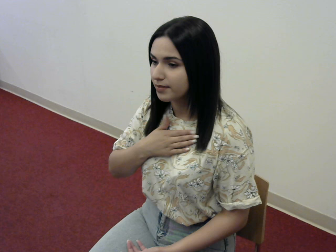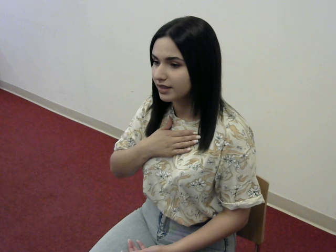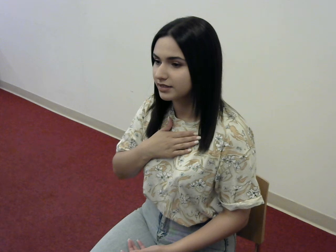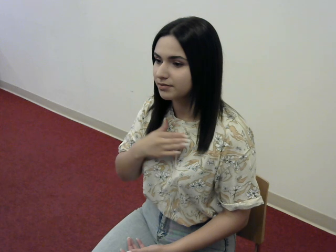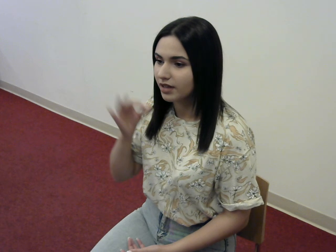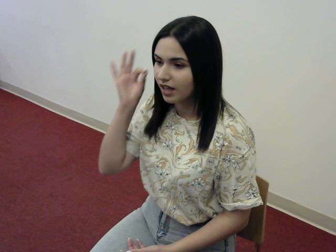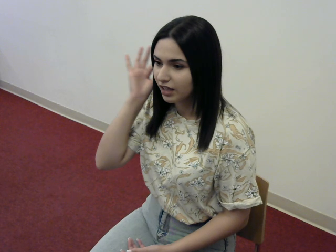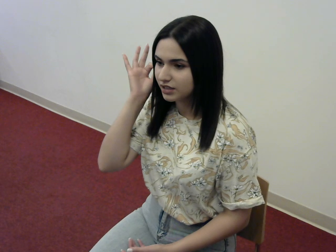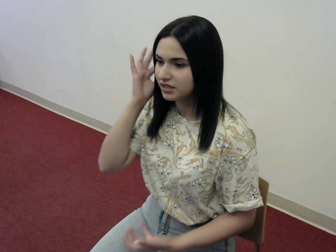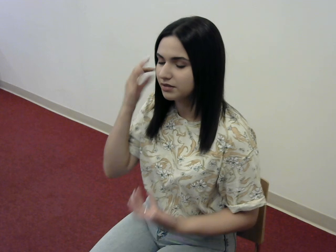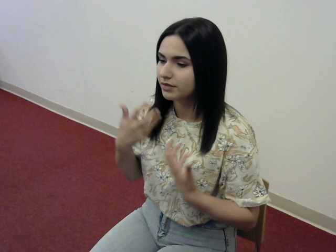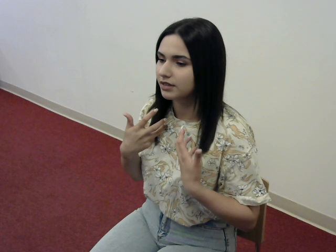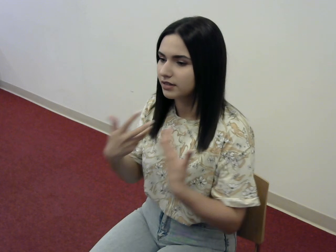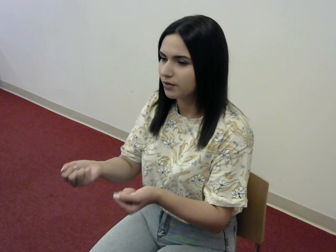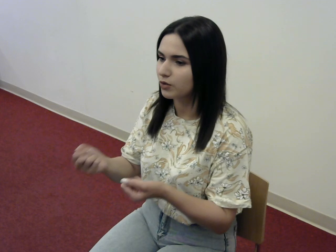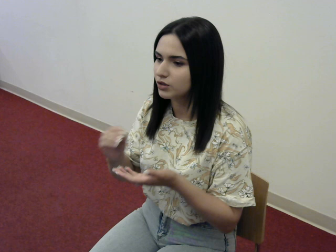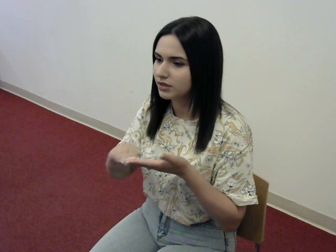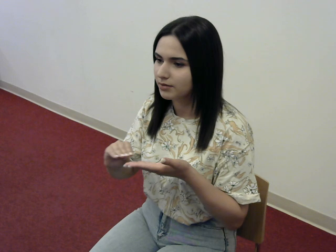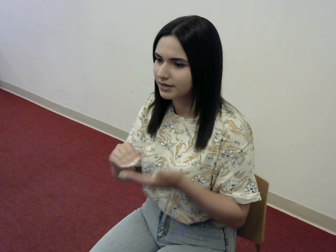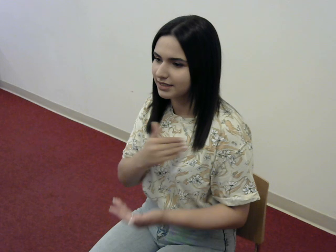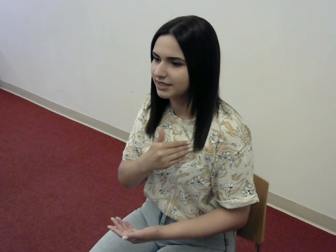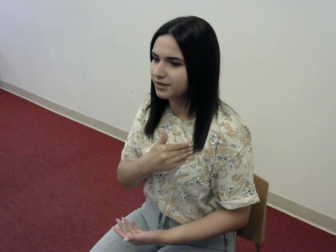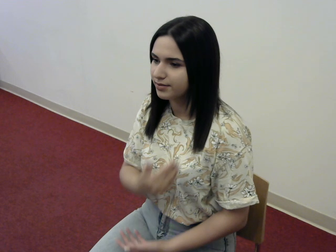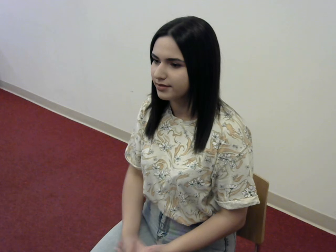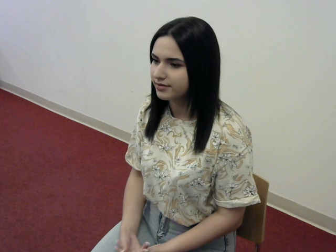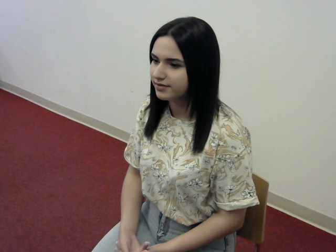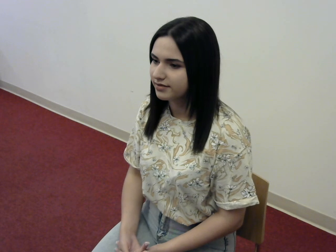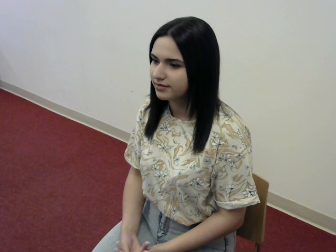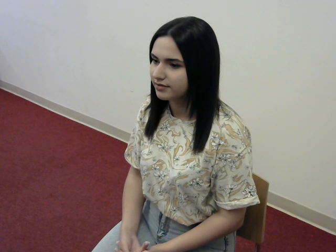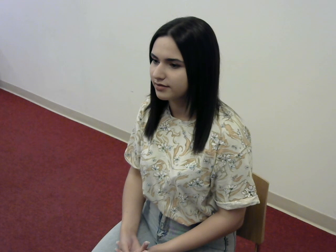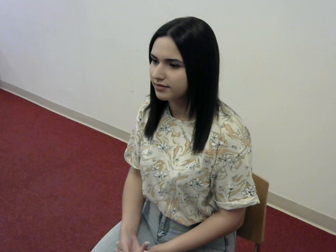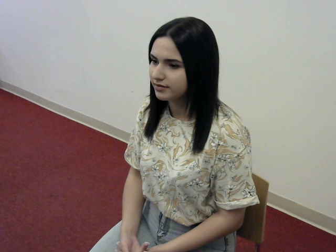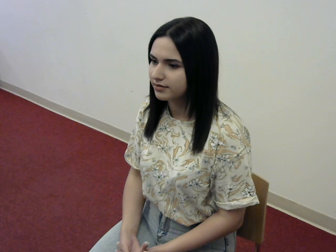Mən həkimin qəbuluna yazılmaq istəyirəm